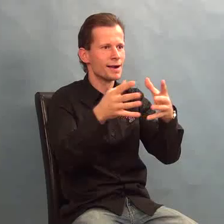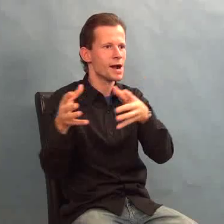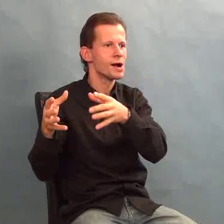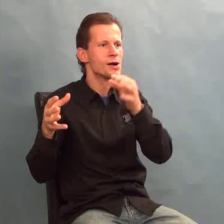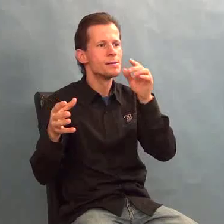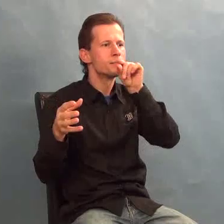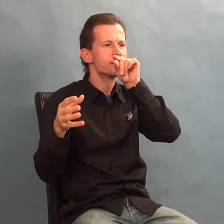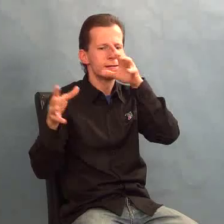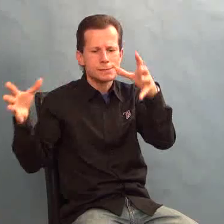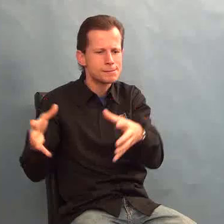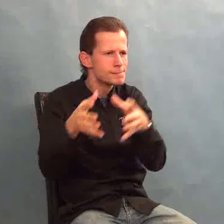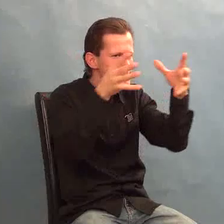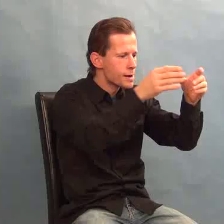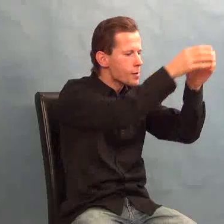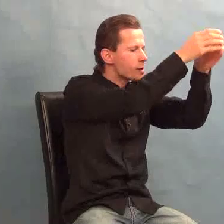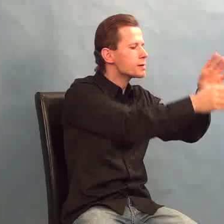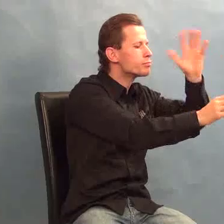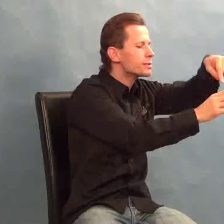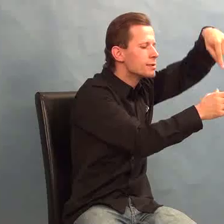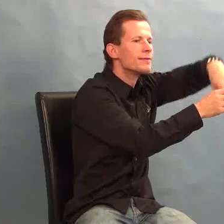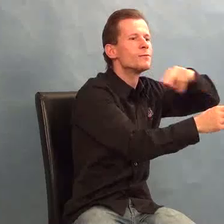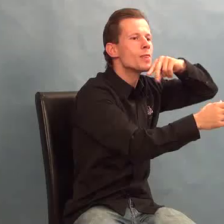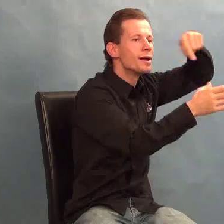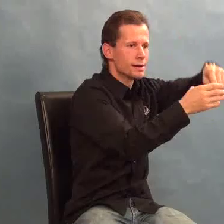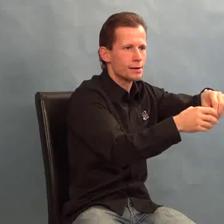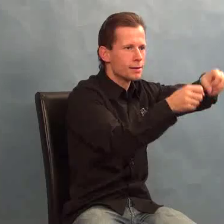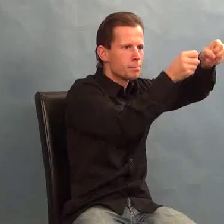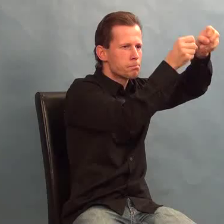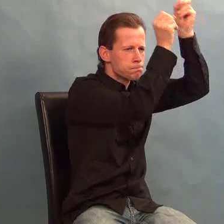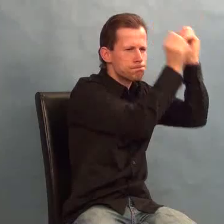Ptak wziął kulę do gry w kręgle i wrzucił do rynny.